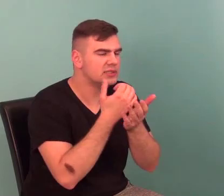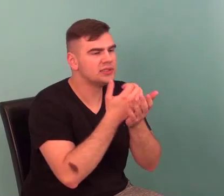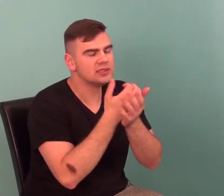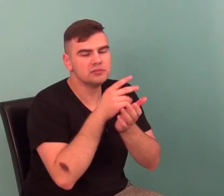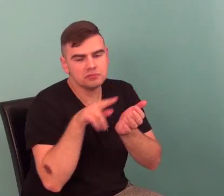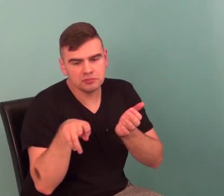Patrzy na dół.